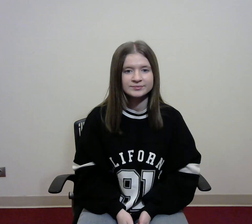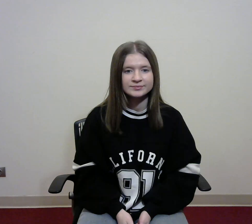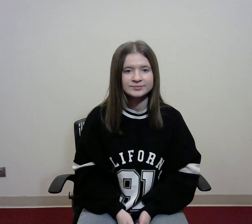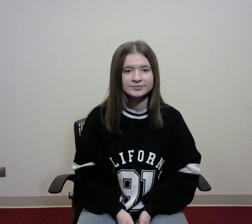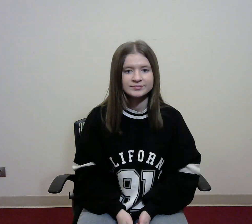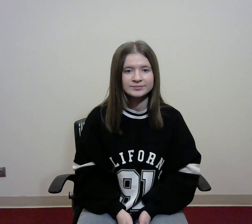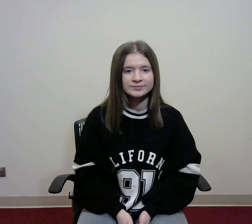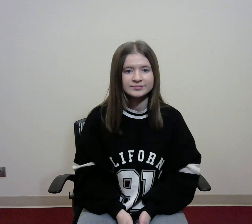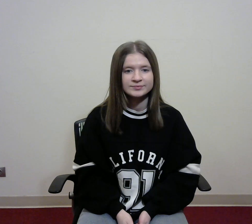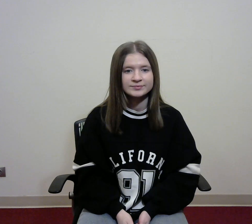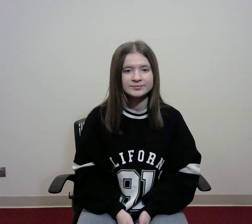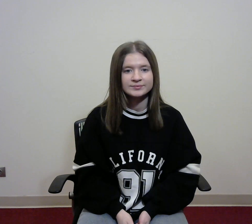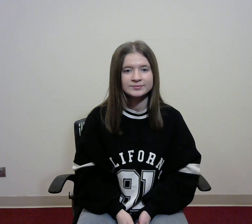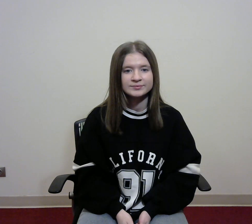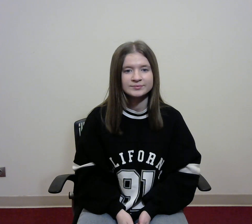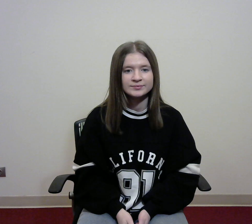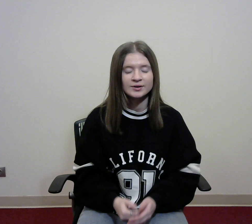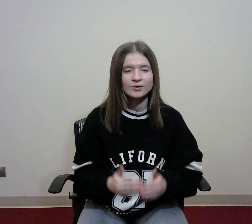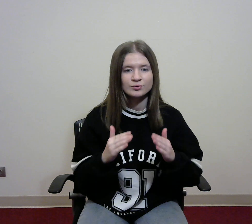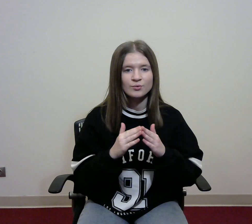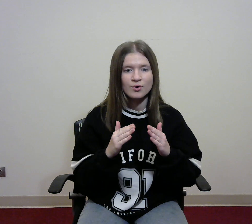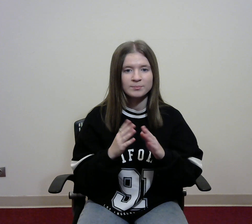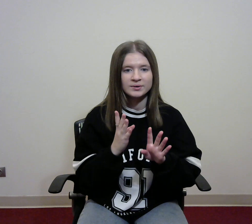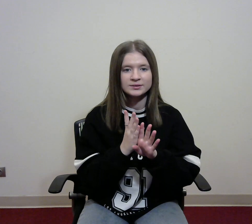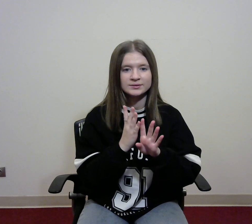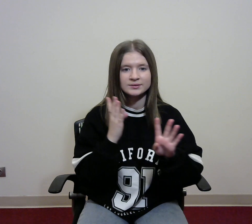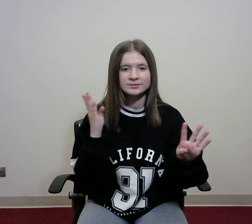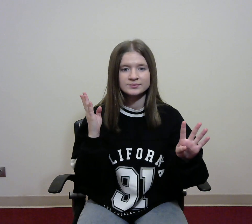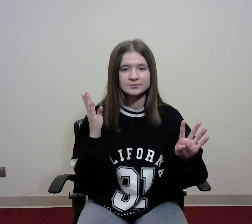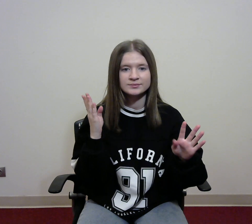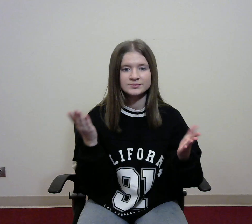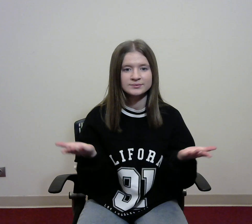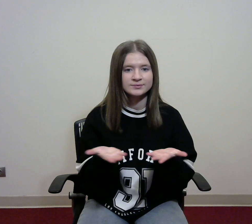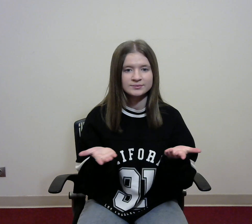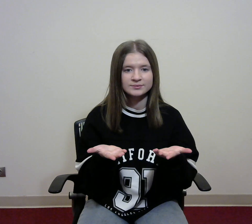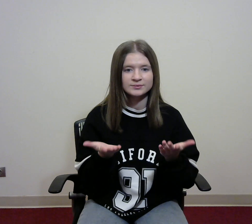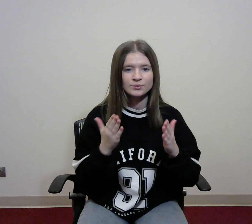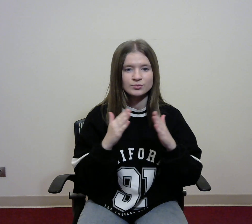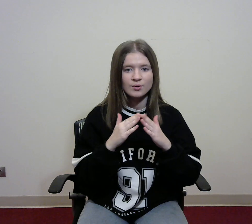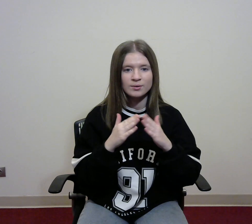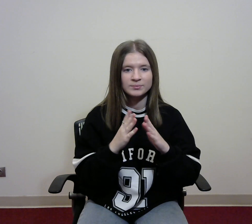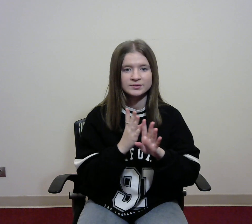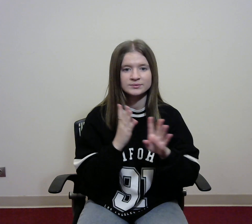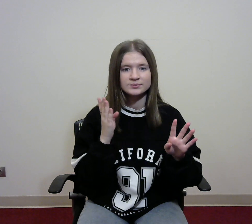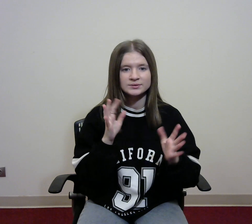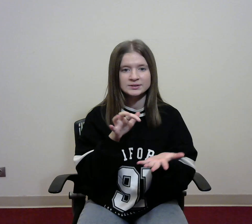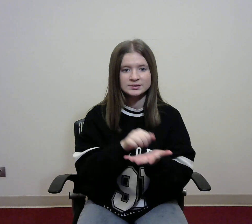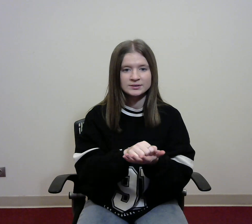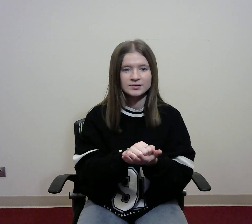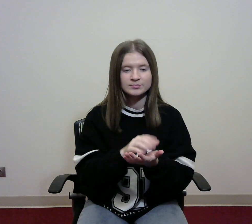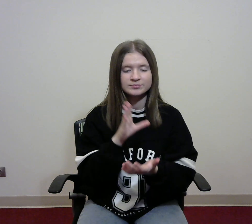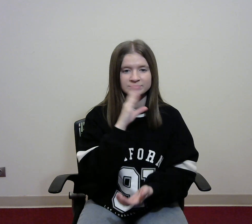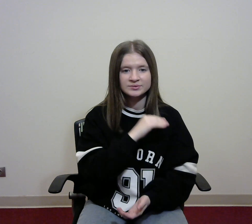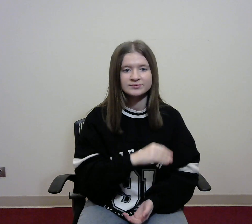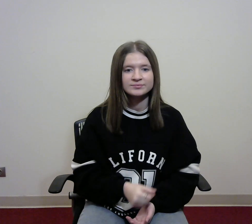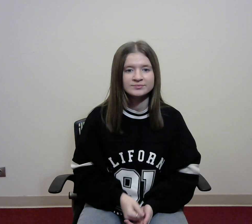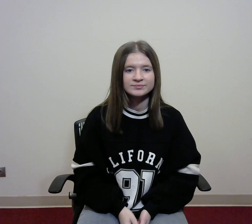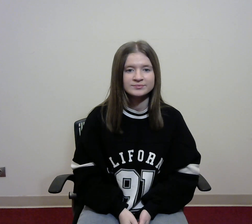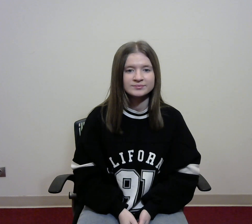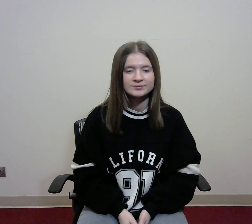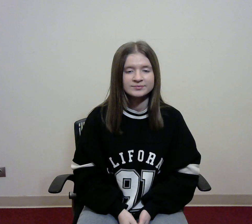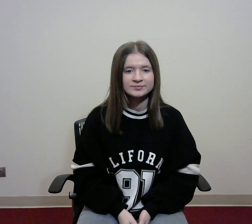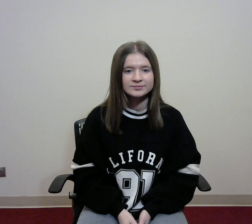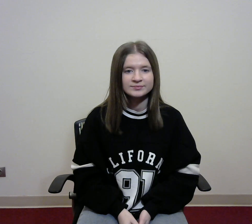Ev növbəsinə necə növbə tuta bilərəm?